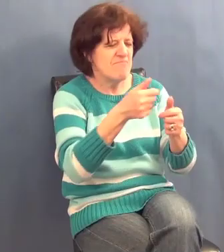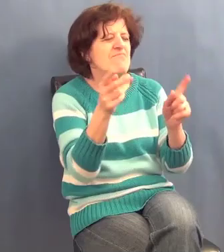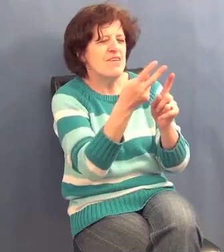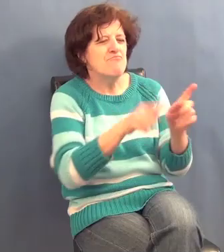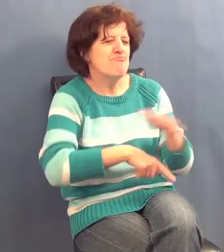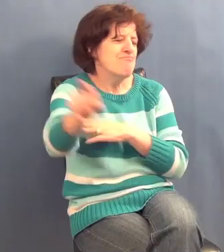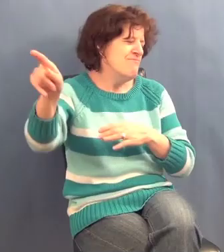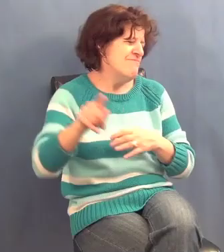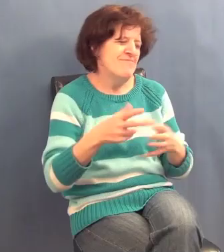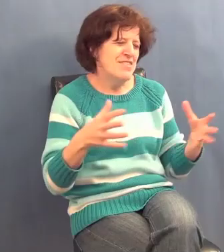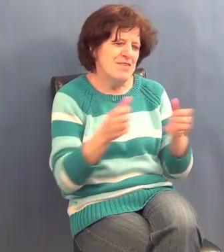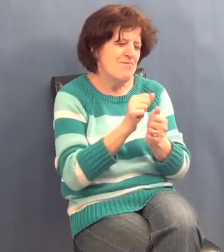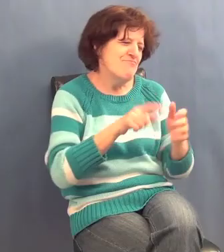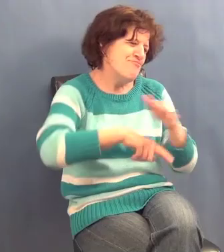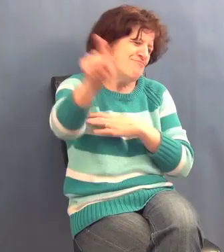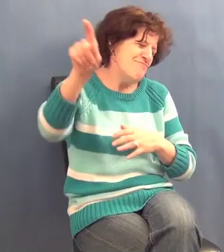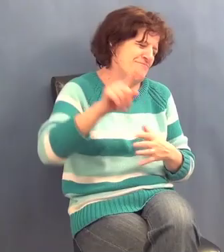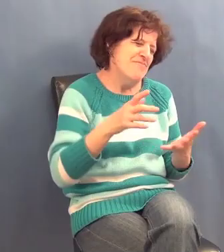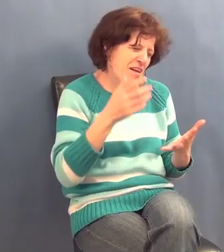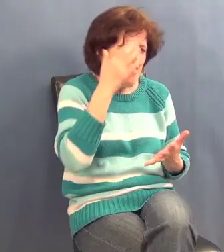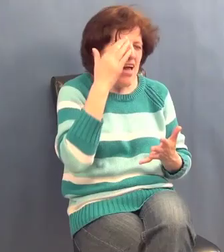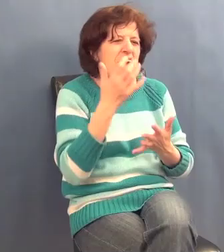Obaj uciekli i policja ich nie złapała.